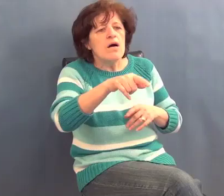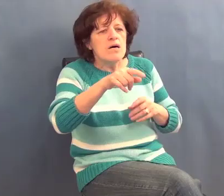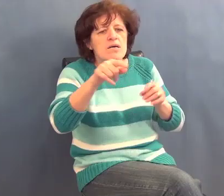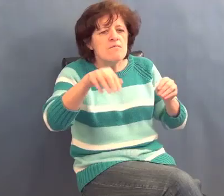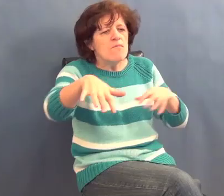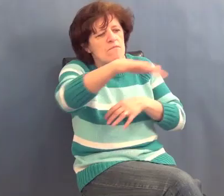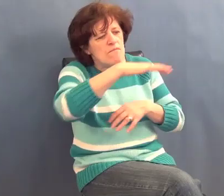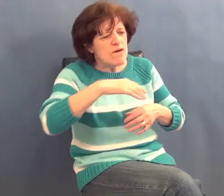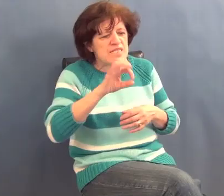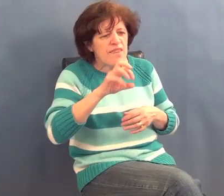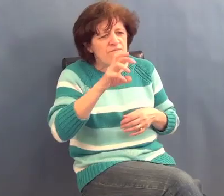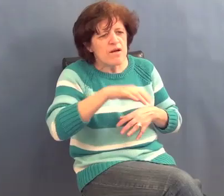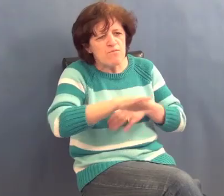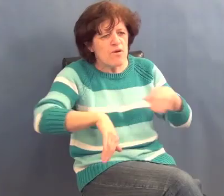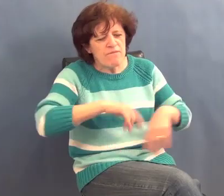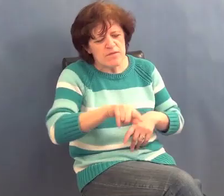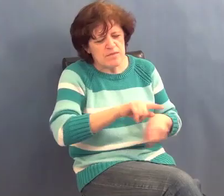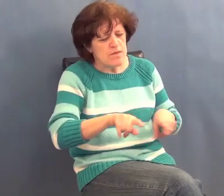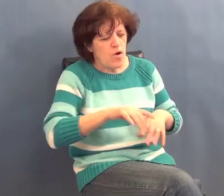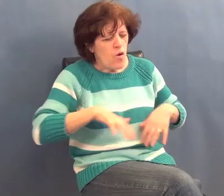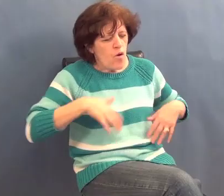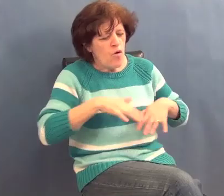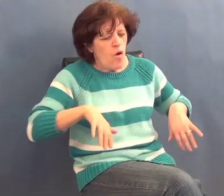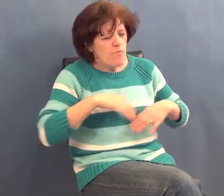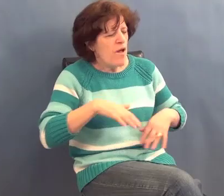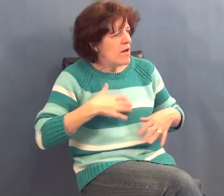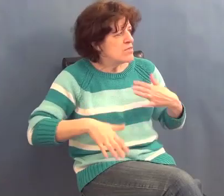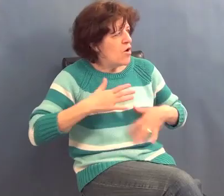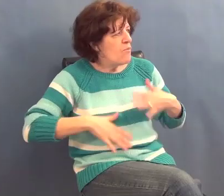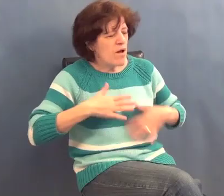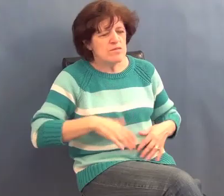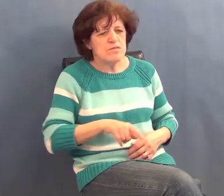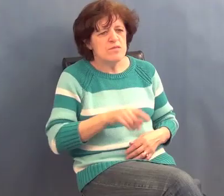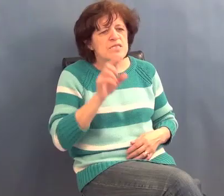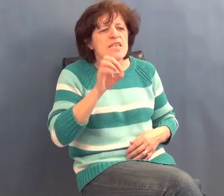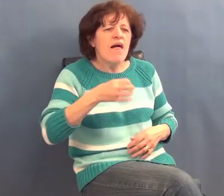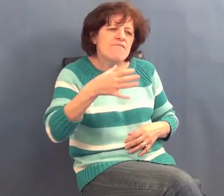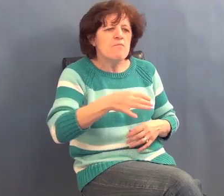Myślę, że tam, gdzie jest staw, to nie wolno pływać.